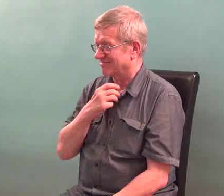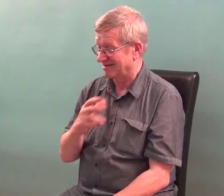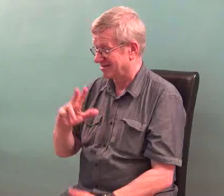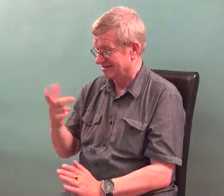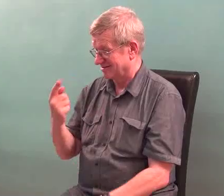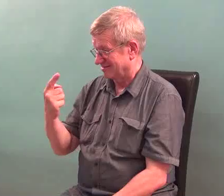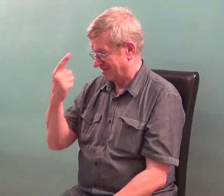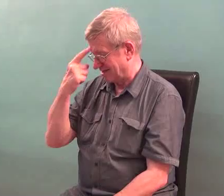I trzeci raz w czoło.